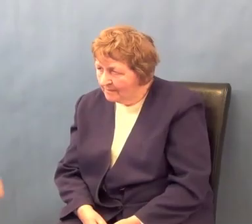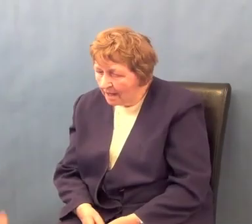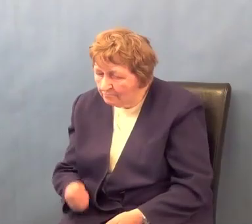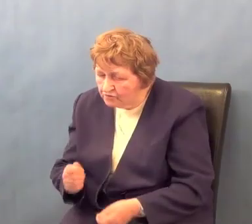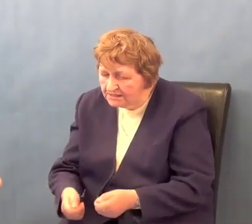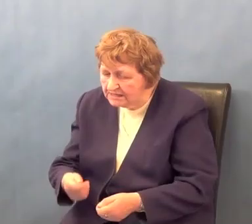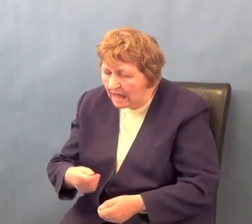Muzyka.